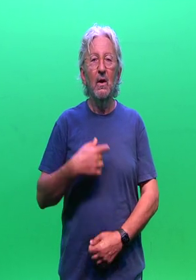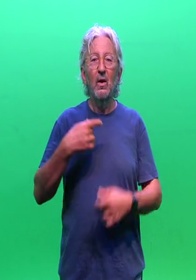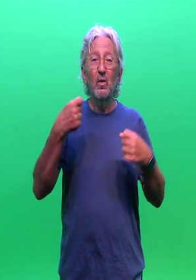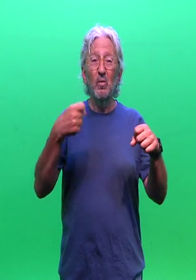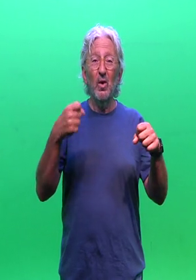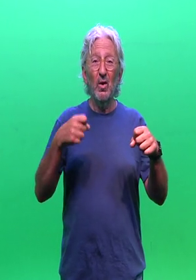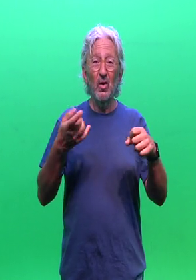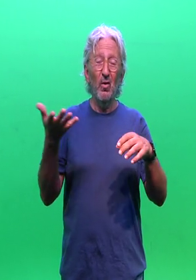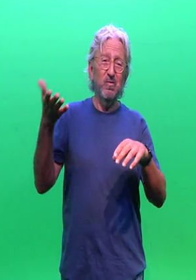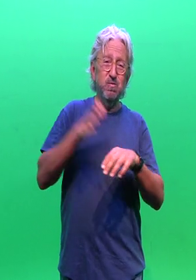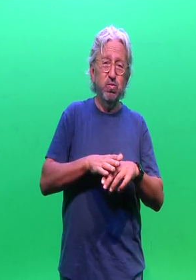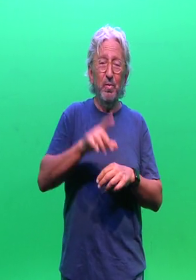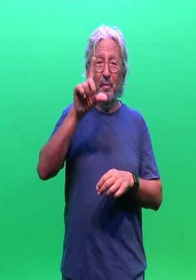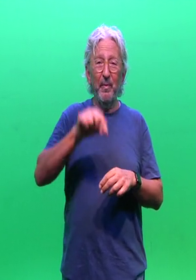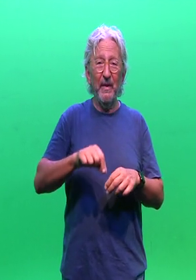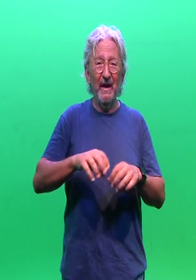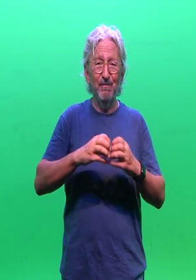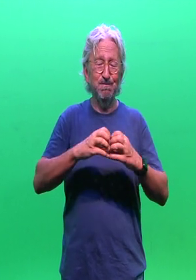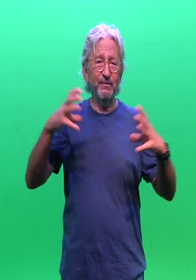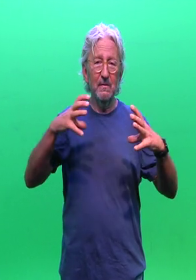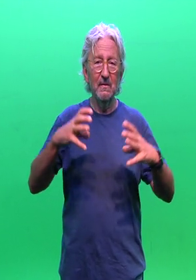Em va caure la moto a sobre i se m'ha inflat el peu.